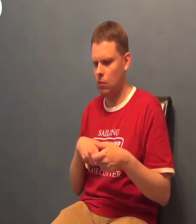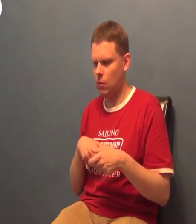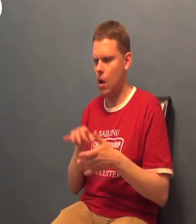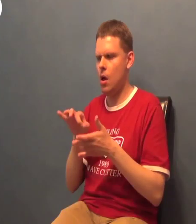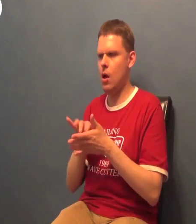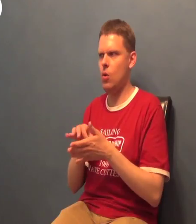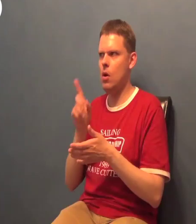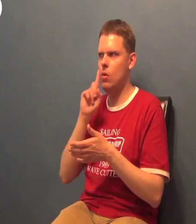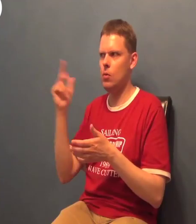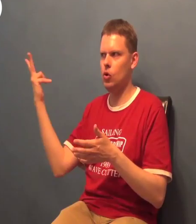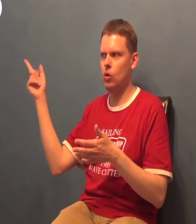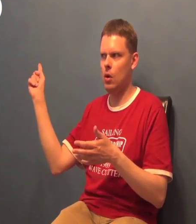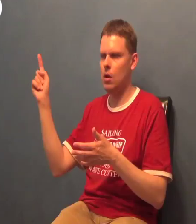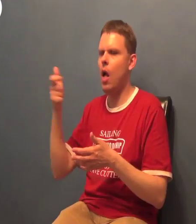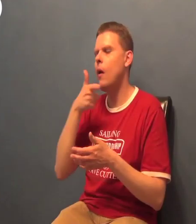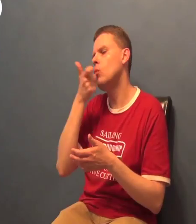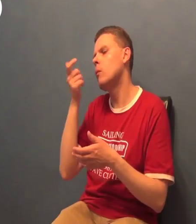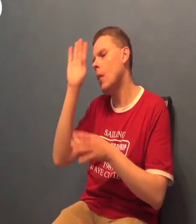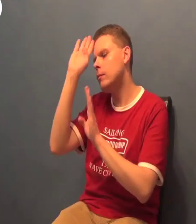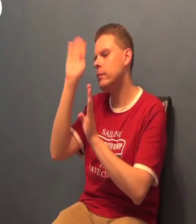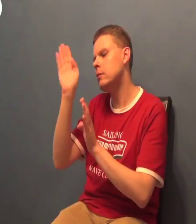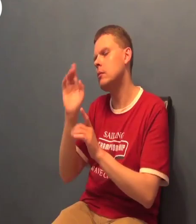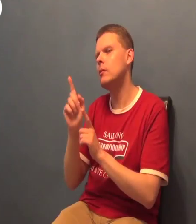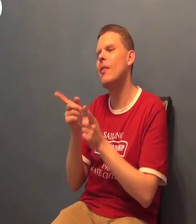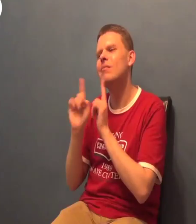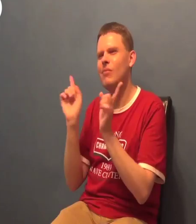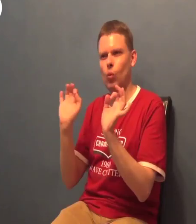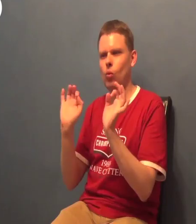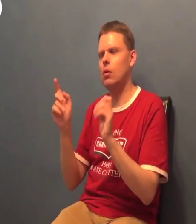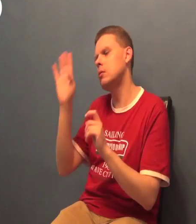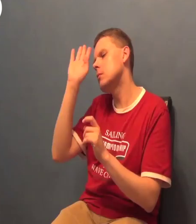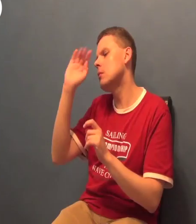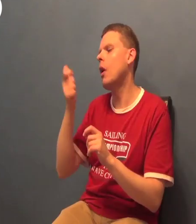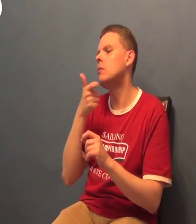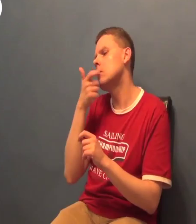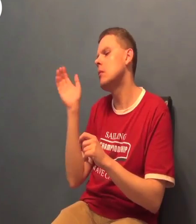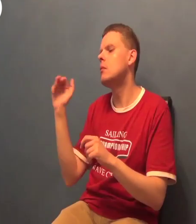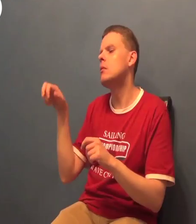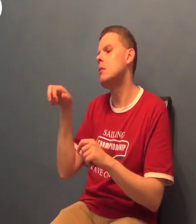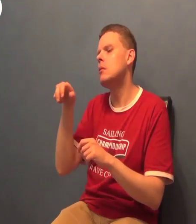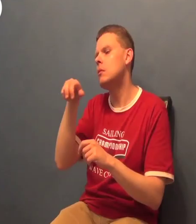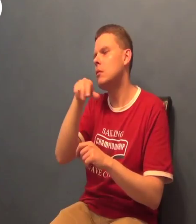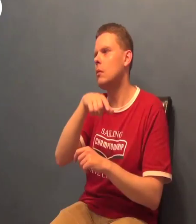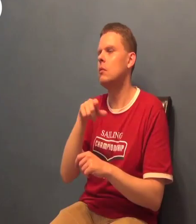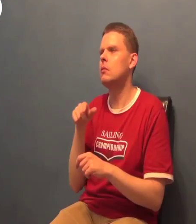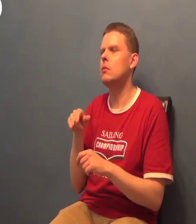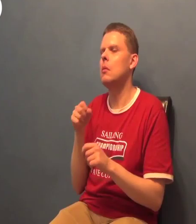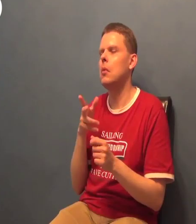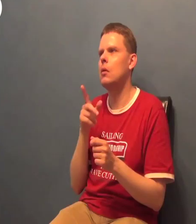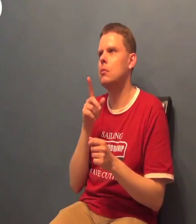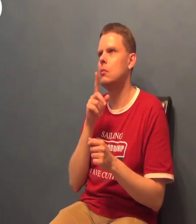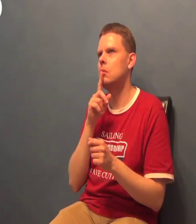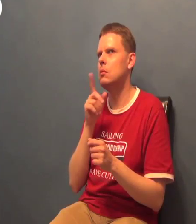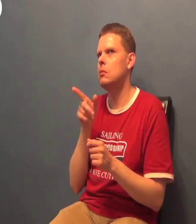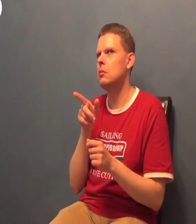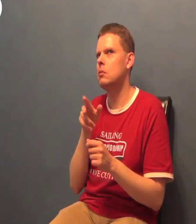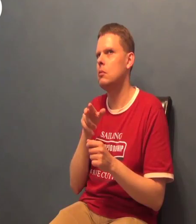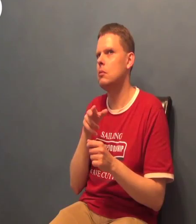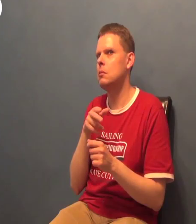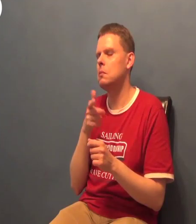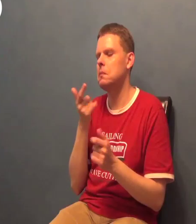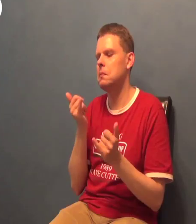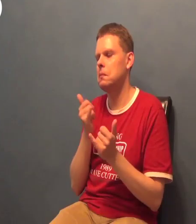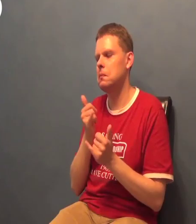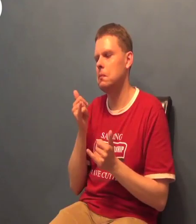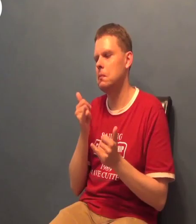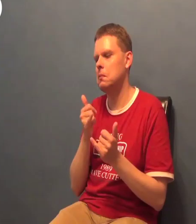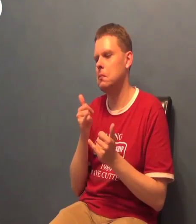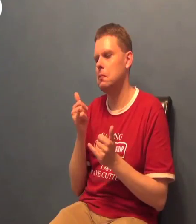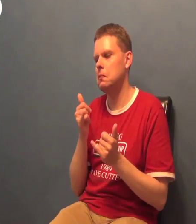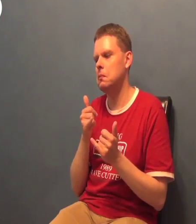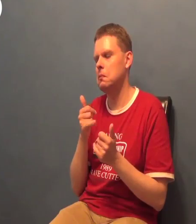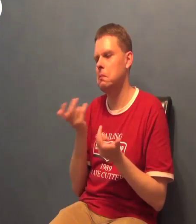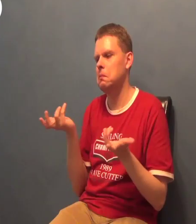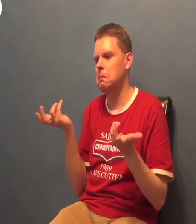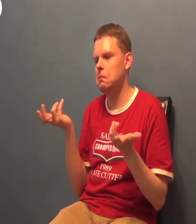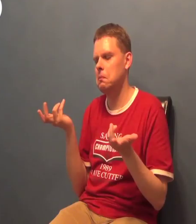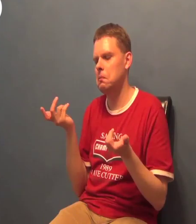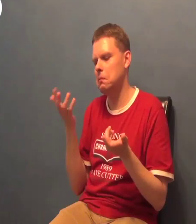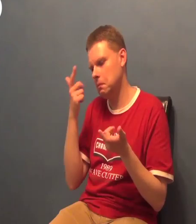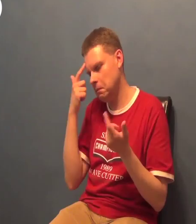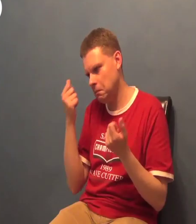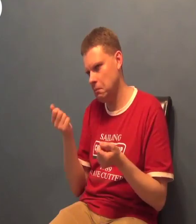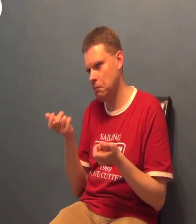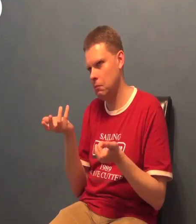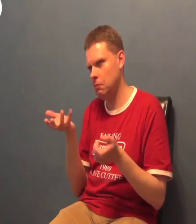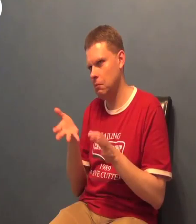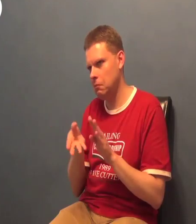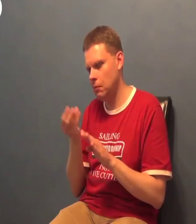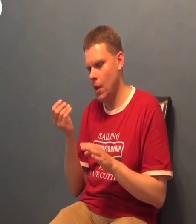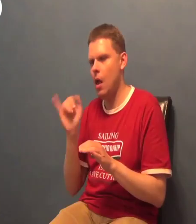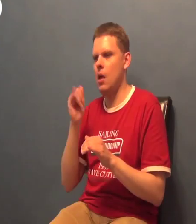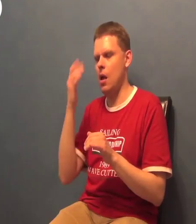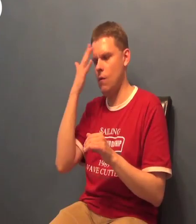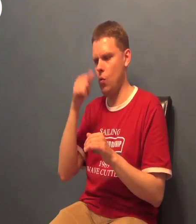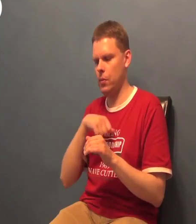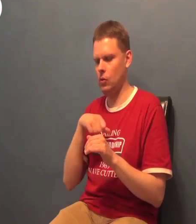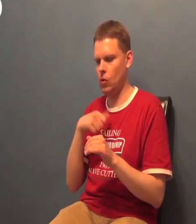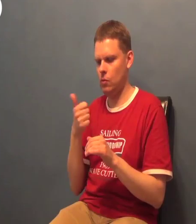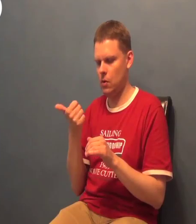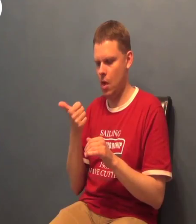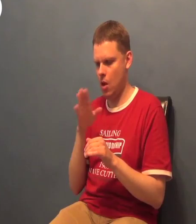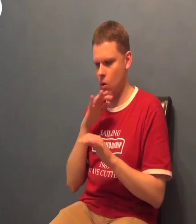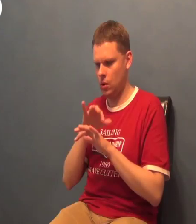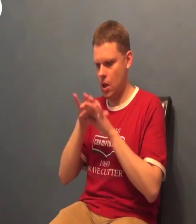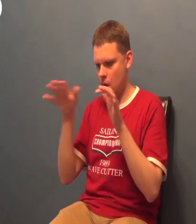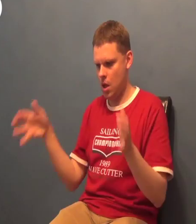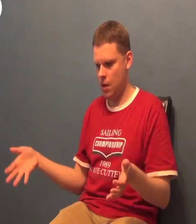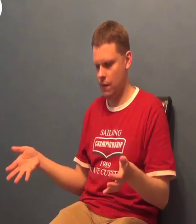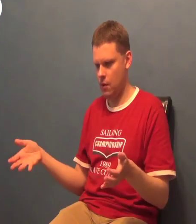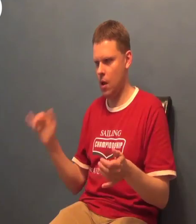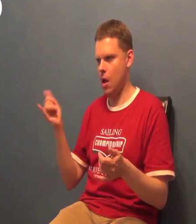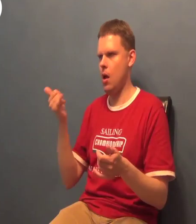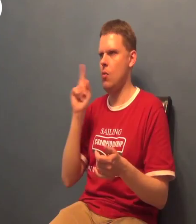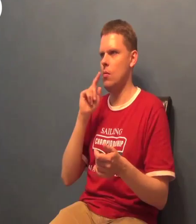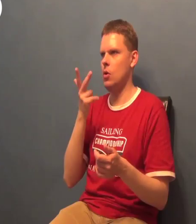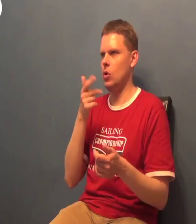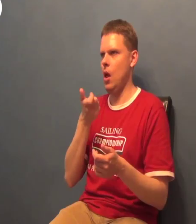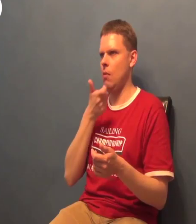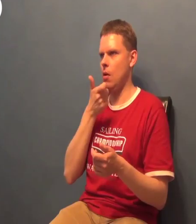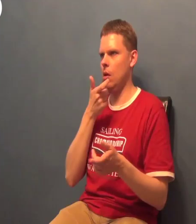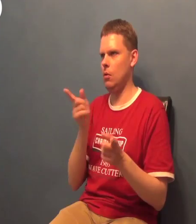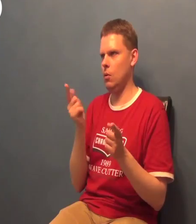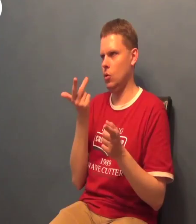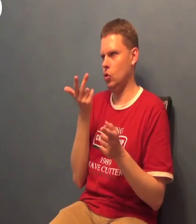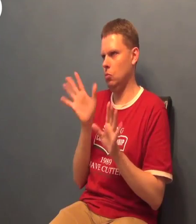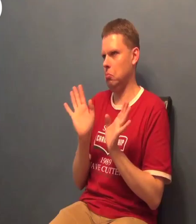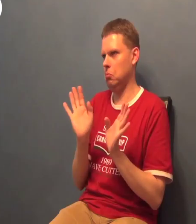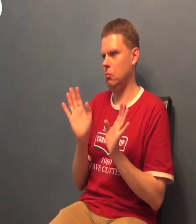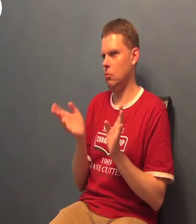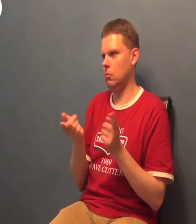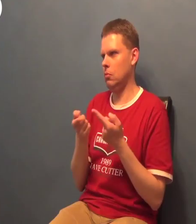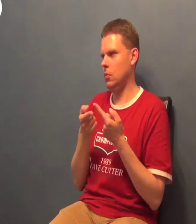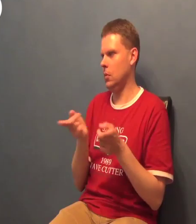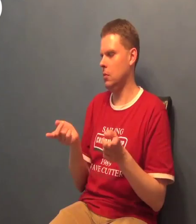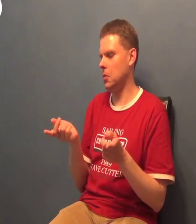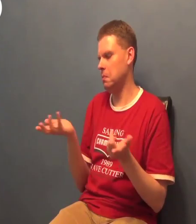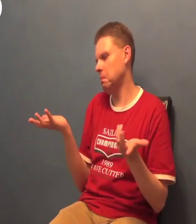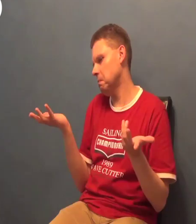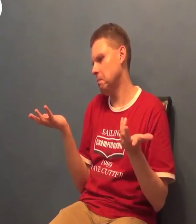W pewnym momencie, z prawej strony nadchodzi trzech chłopców, jedząc gruszki. Nieświadomi sytuacji mijają drzewo. Mężczyzna zastanawia się, czy nie oni ukradli gruszki, ale oni mają tylko trzy owoce, a nie cały kosz. Coś tu nie pasuje.